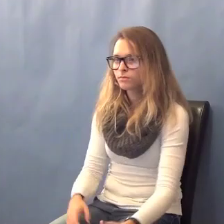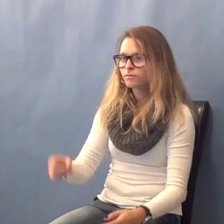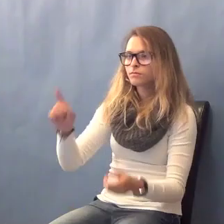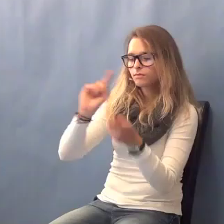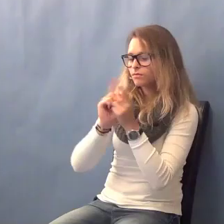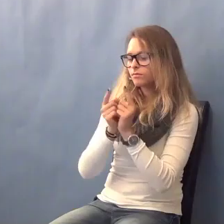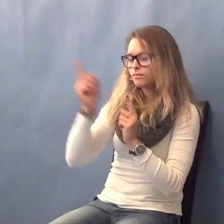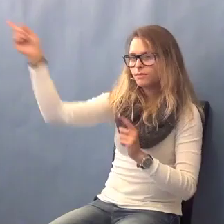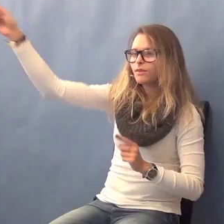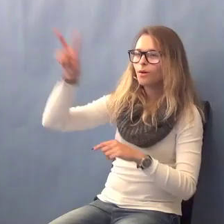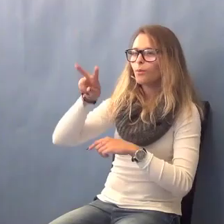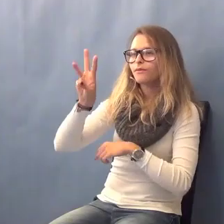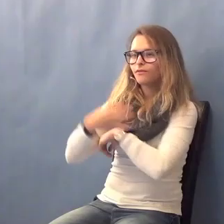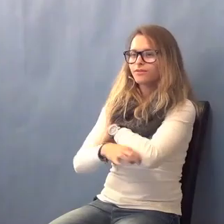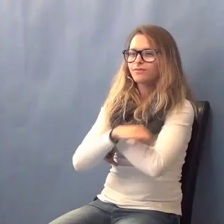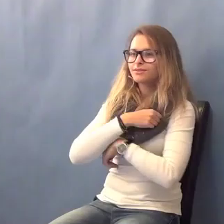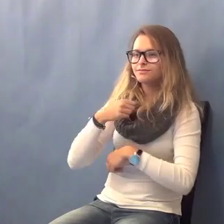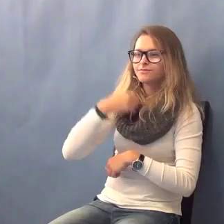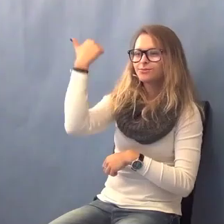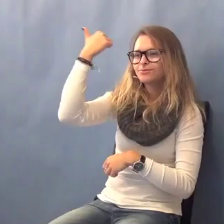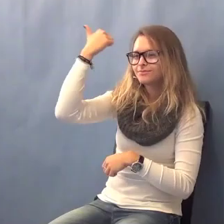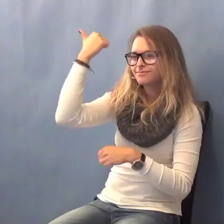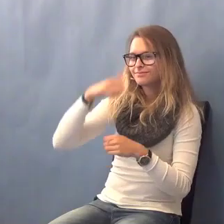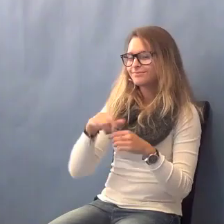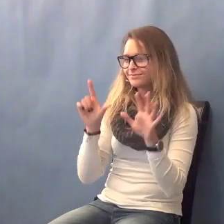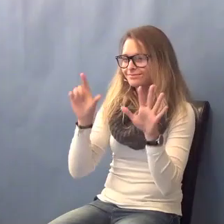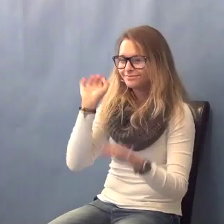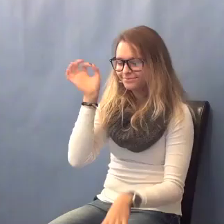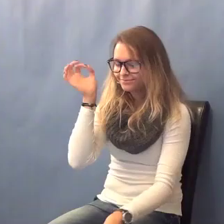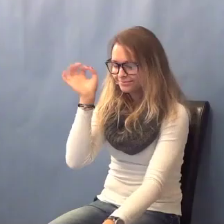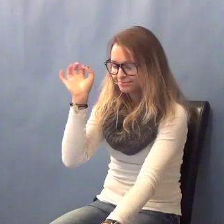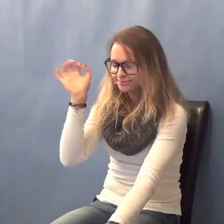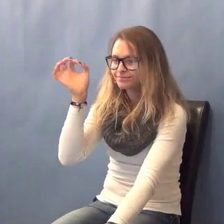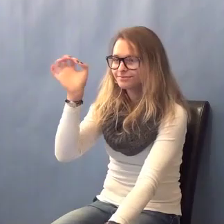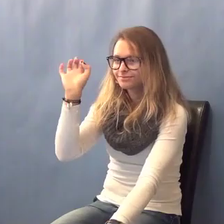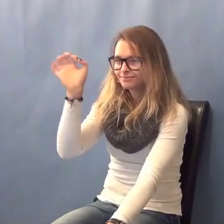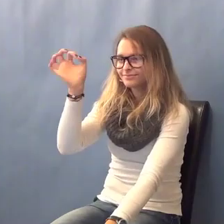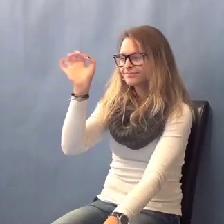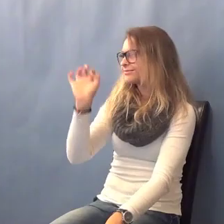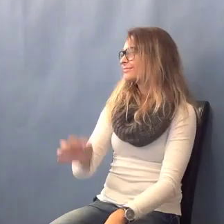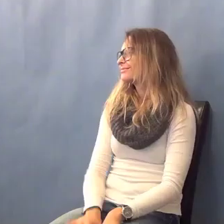Spotkamy się tam pod UW, pod uniwersytetem, o dziewiętnastej, dobrze.